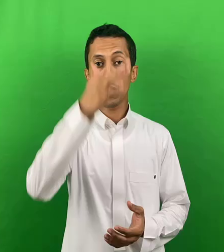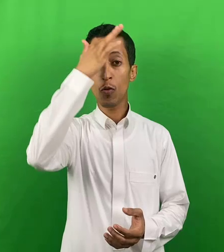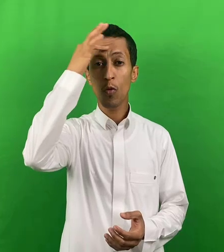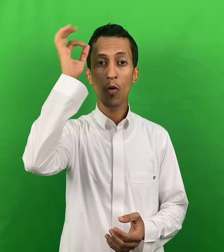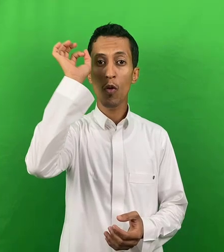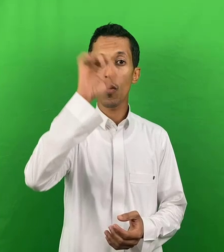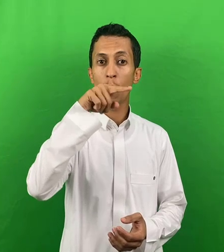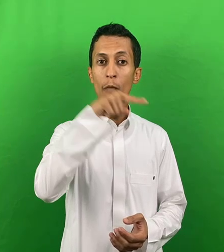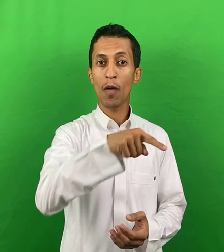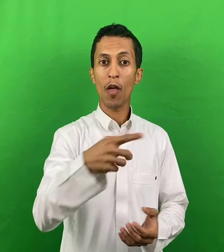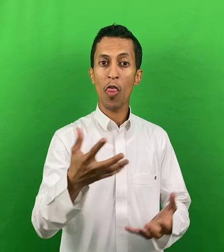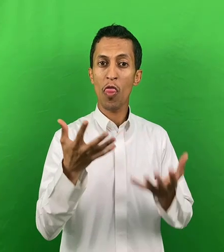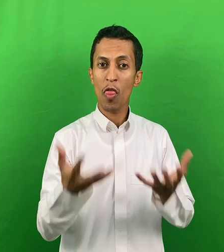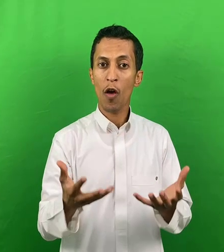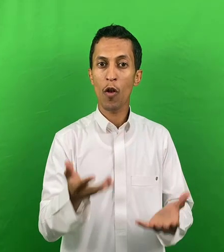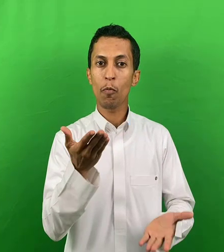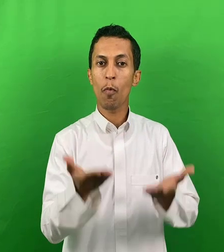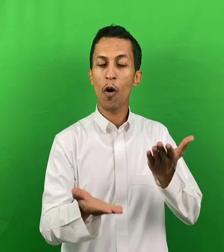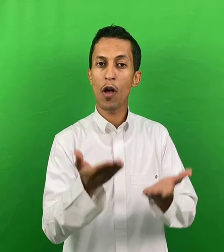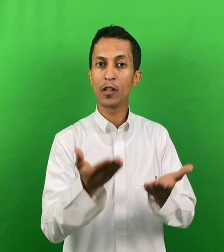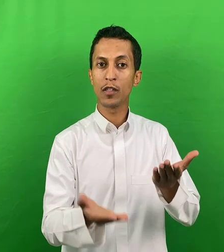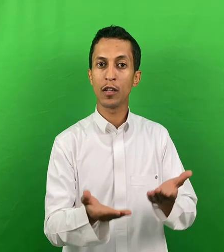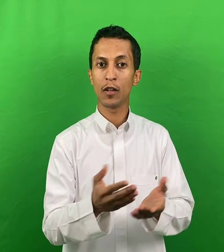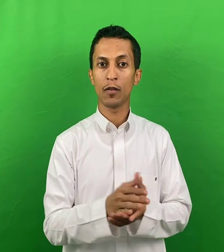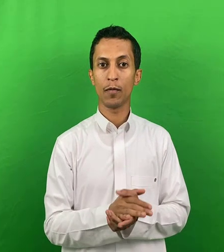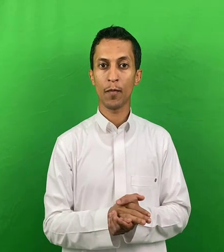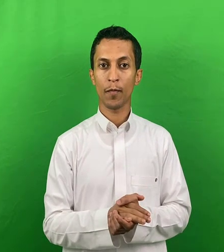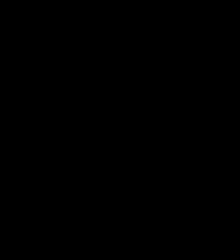طوبى لمن ثقلت موازينه